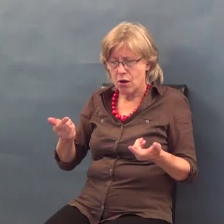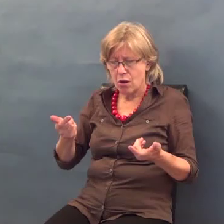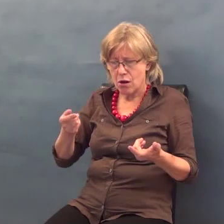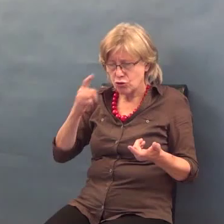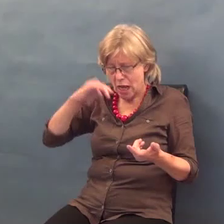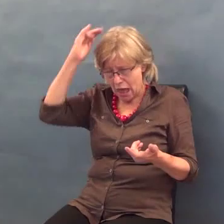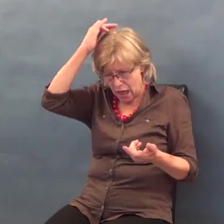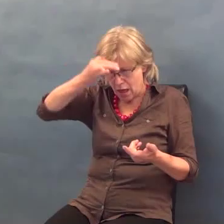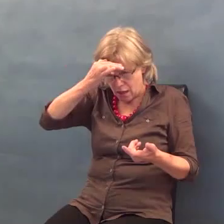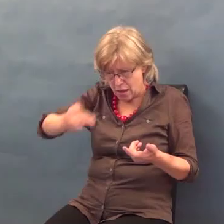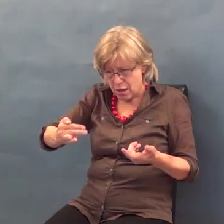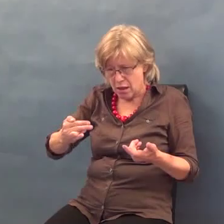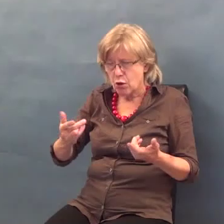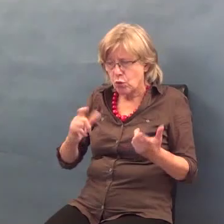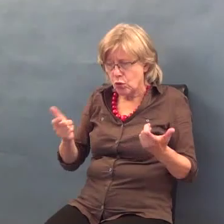Źle założony kask czy co?